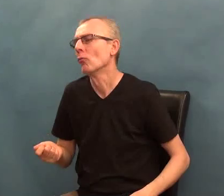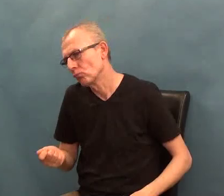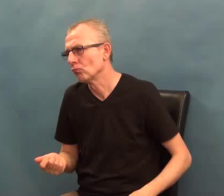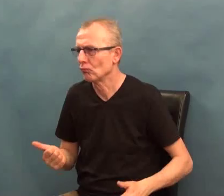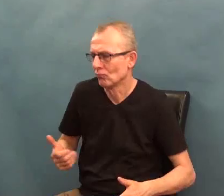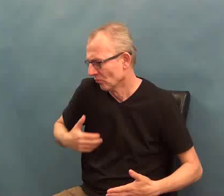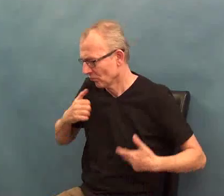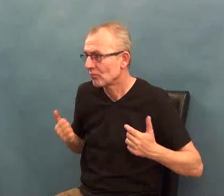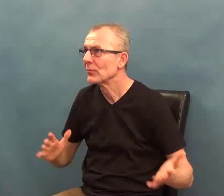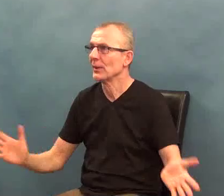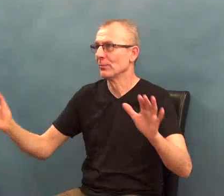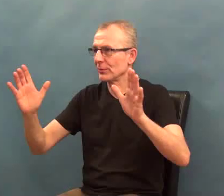Zdejmuje szyby z pleców, przygotowuje się.